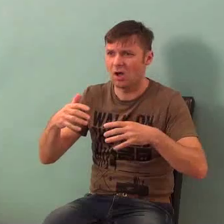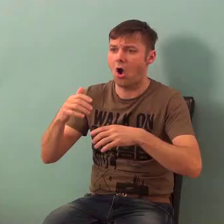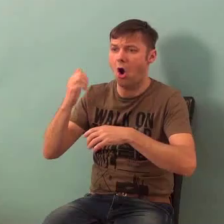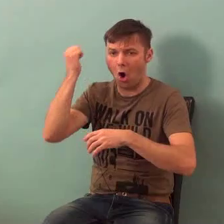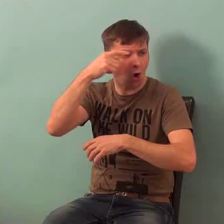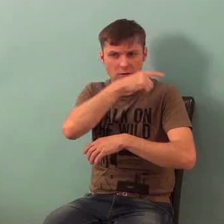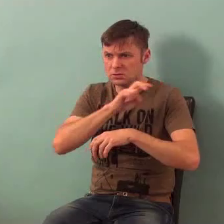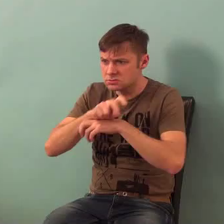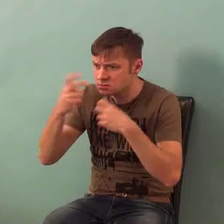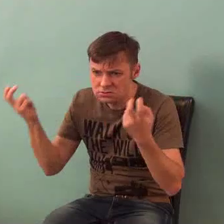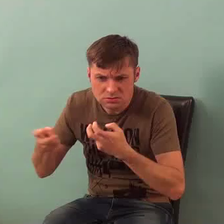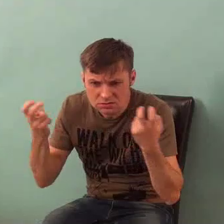Patrzą przez okno, szukają.